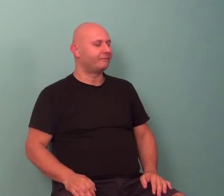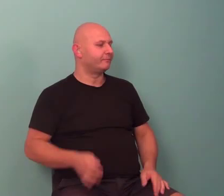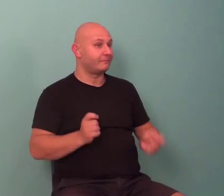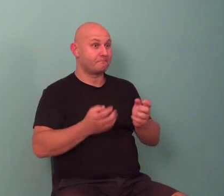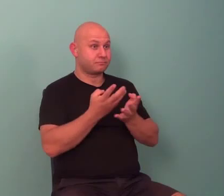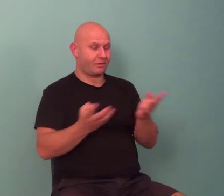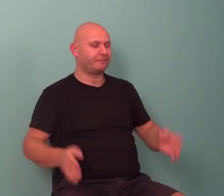Gra na płocie?